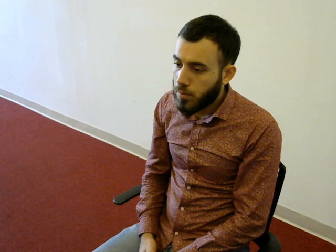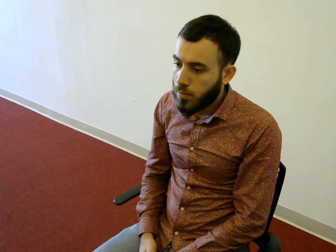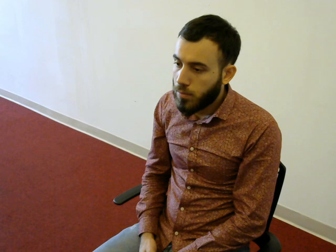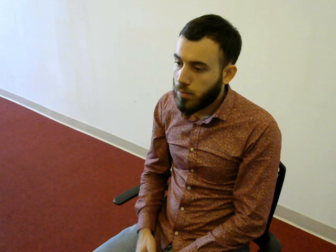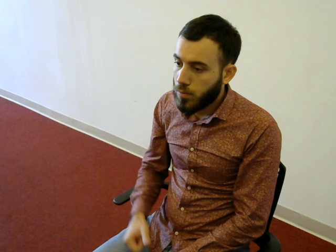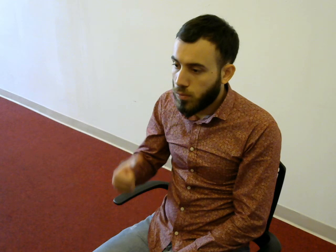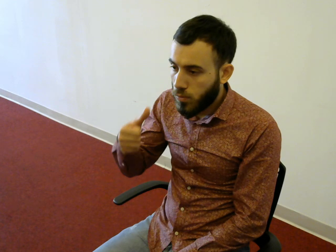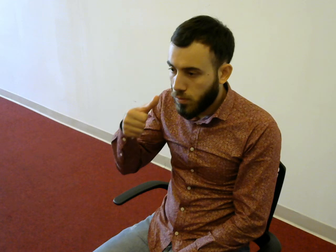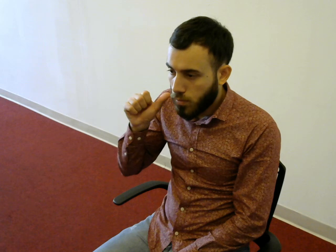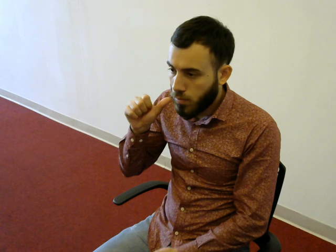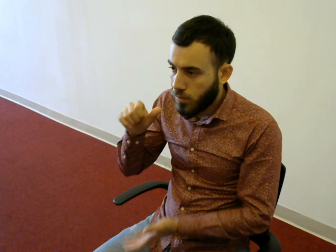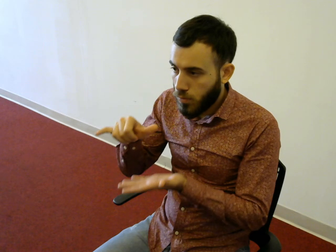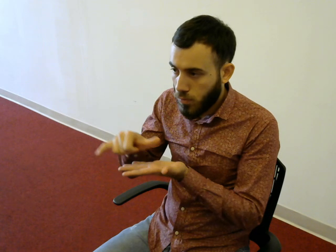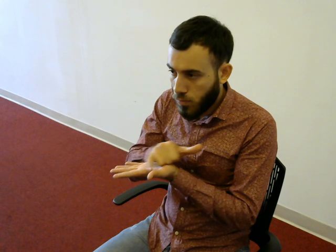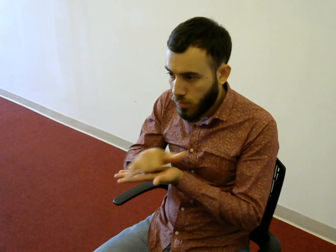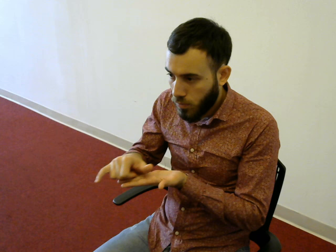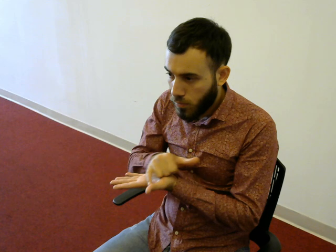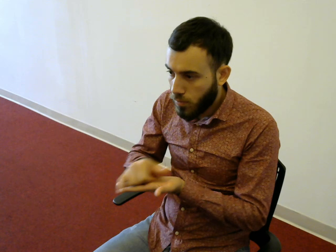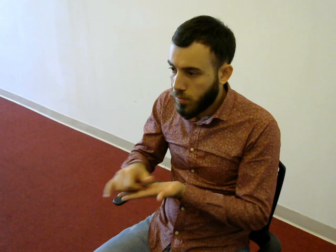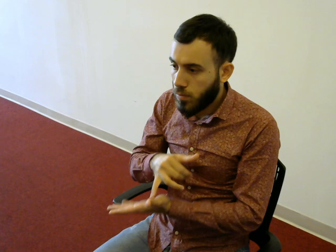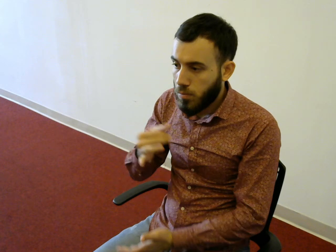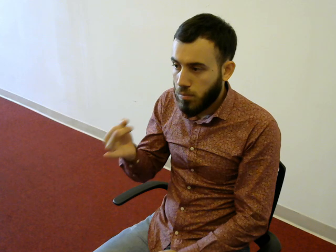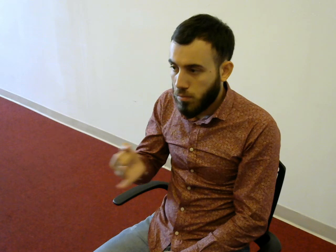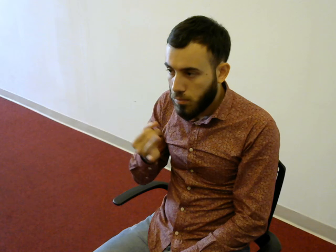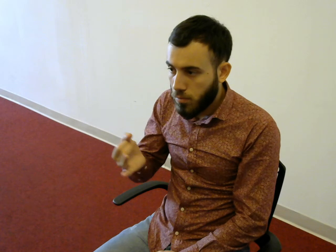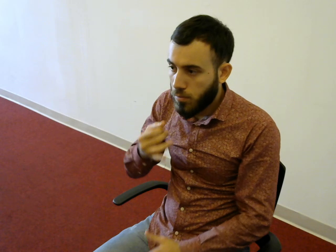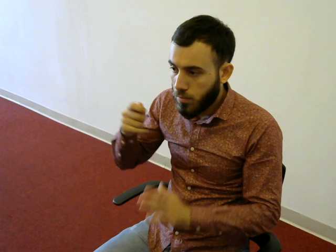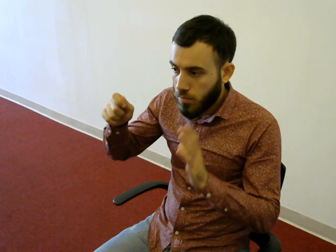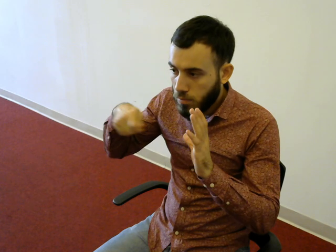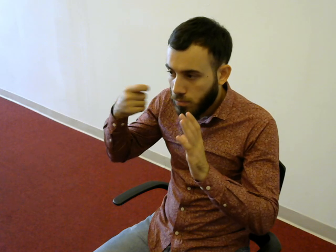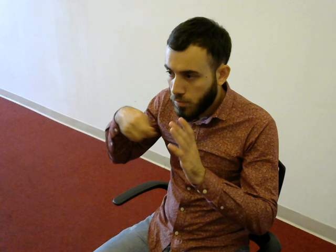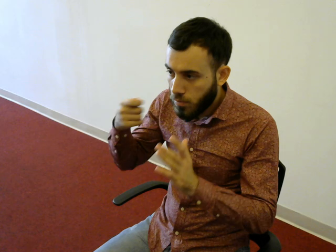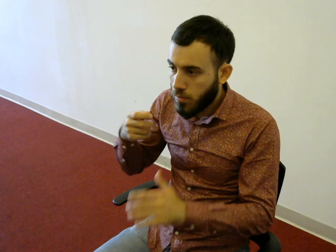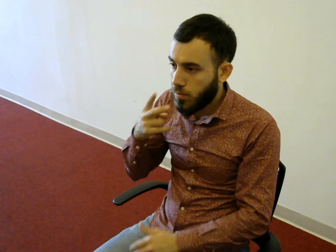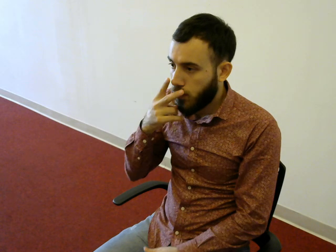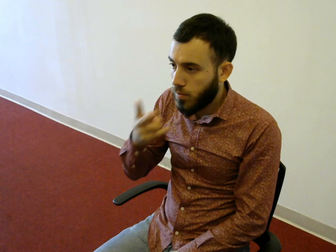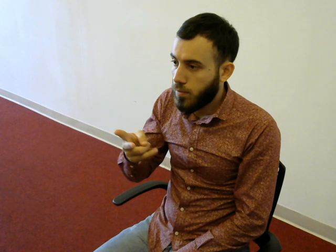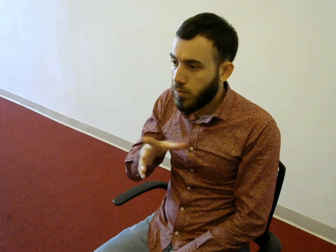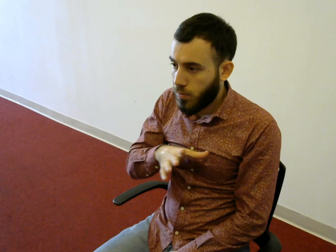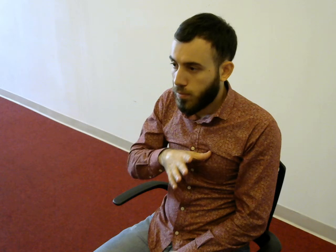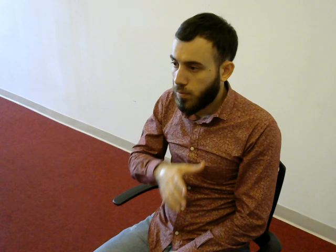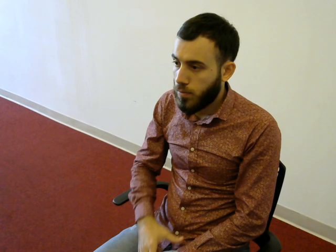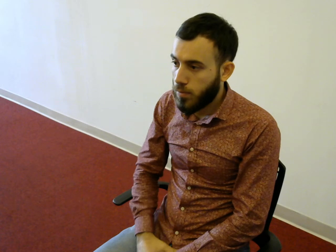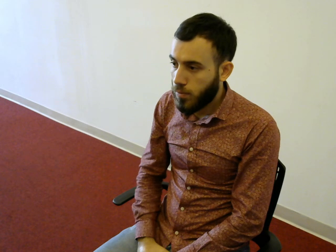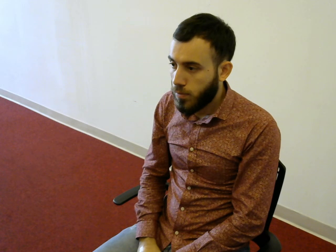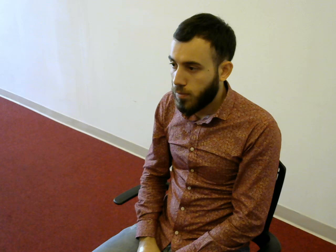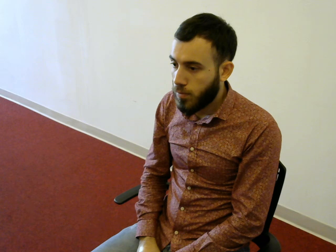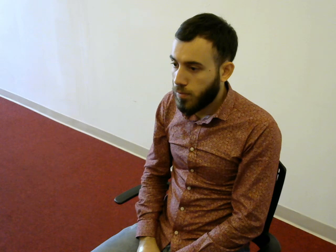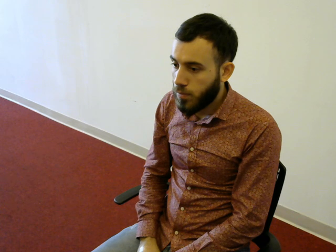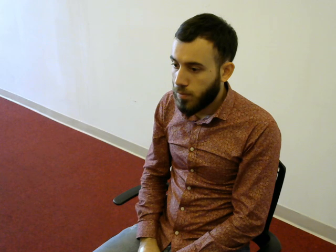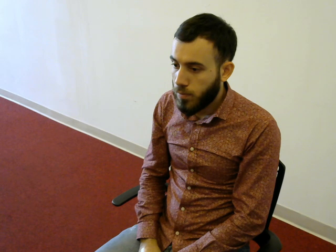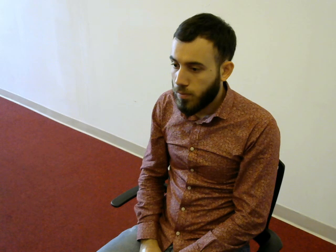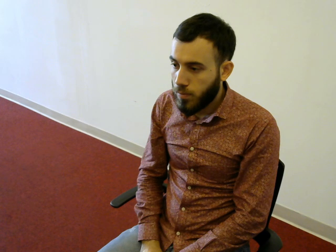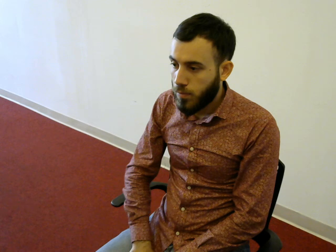Dünən YouTube da maraqlı videoya baxmışam